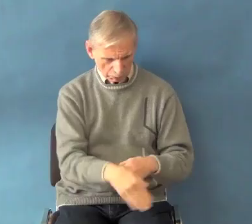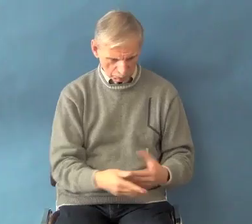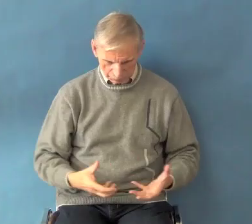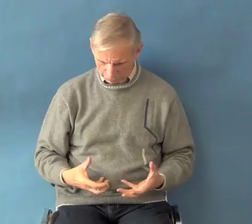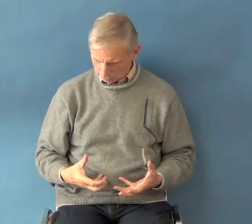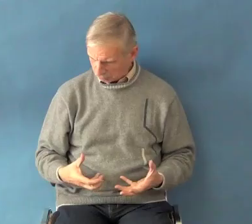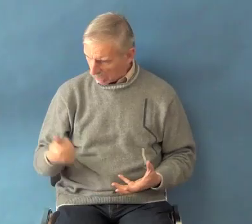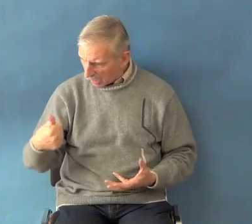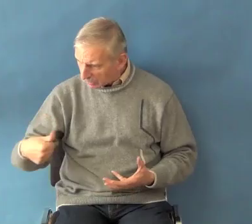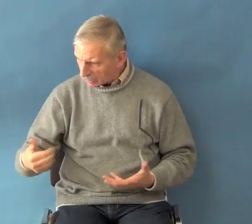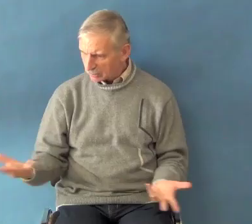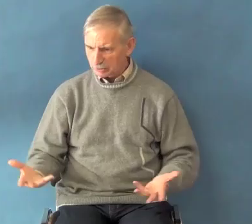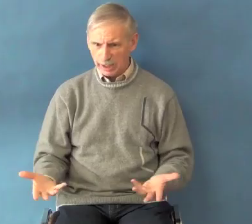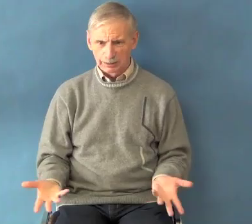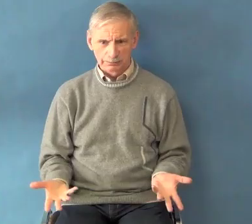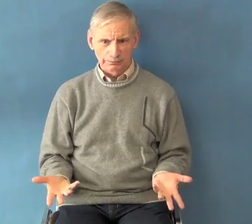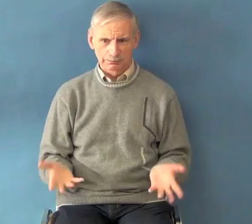Trzyma gruszki i zastanawia się, gdzie jest brakujący kosz.